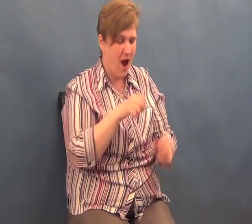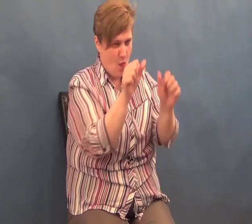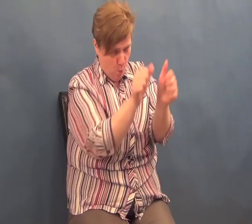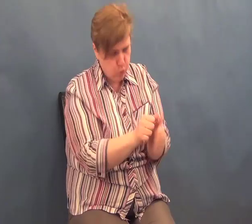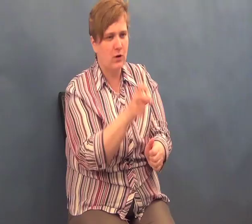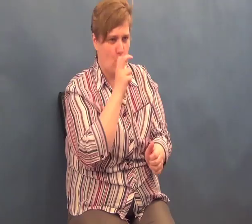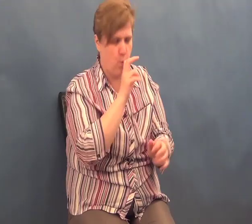Gruszki na drzewie.